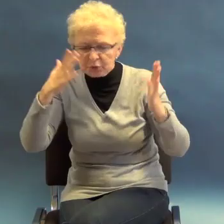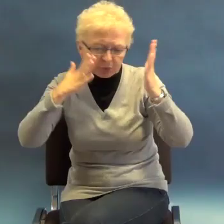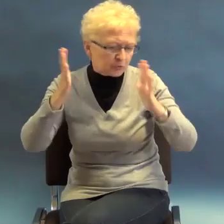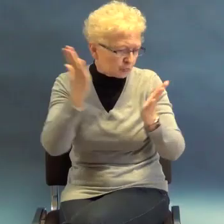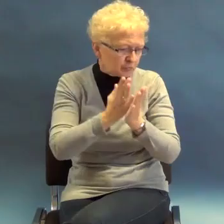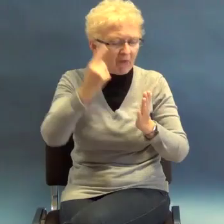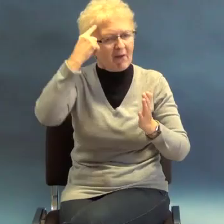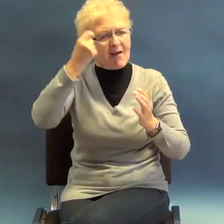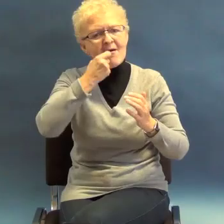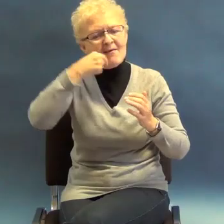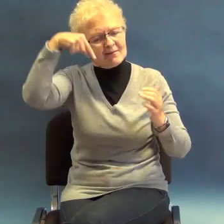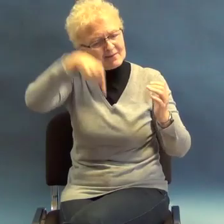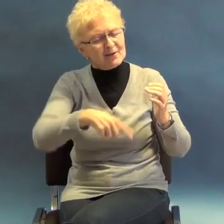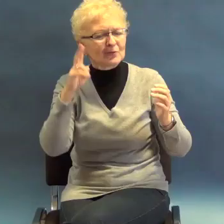Pomyślał, że trzeba coś zjeść na dole i pomigać z kolegami.